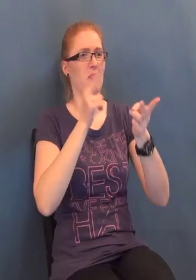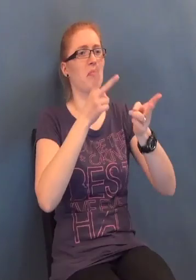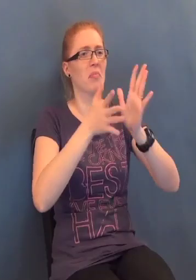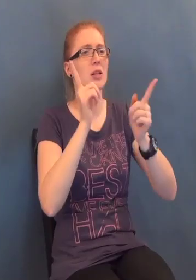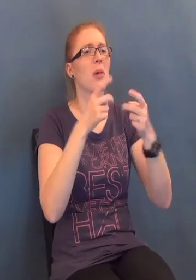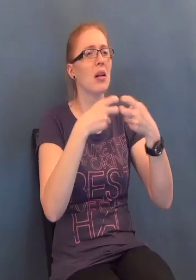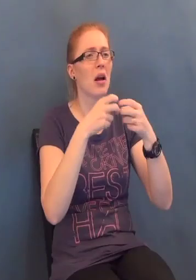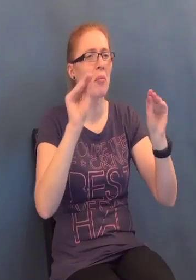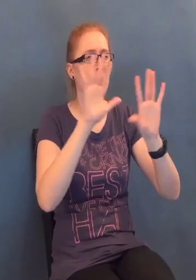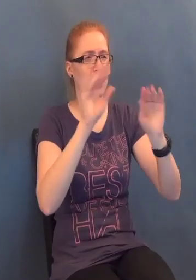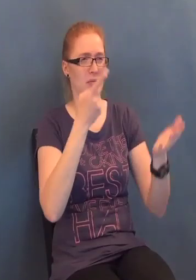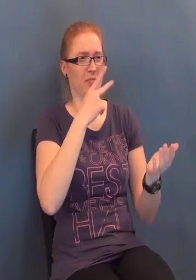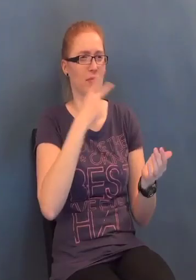Rozmowa przez internet może być utrudniona, jeżeli będziemy za szybko migać.